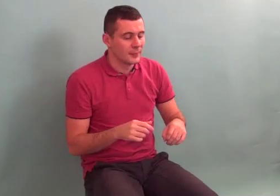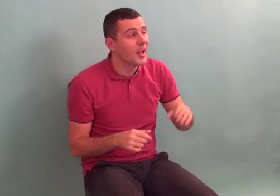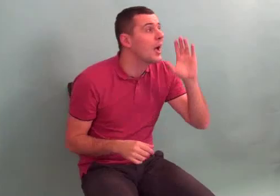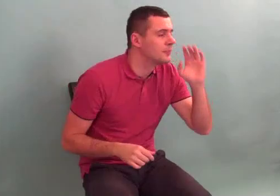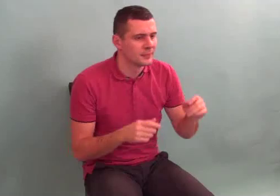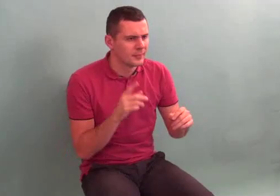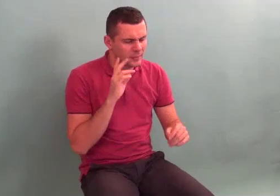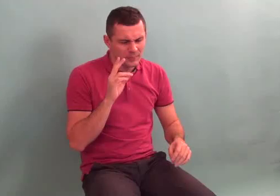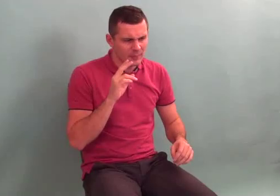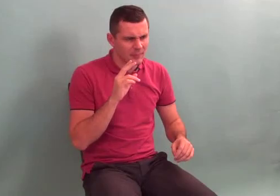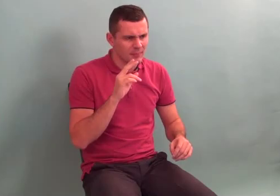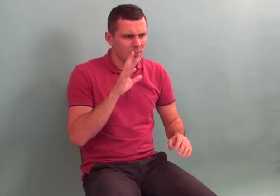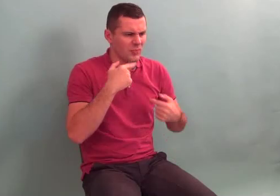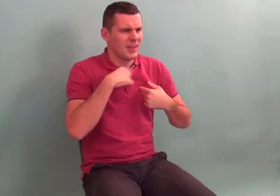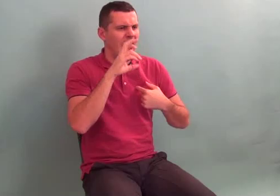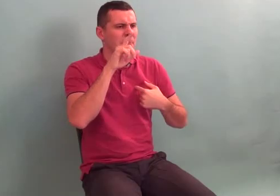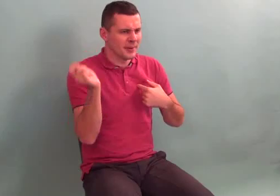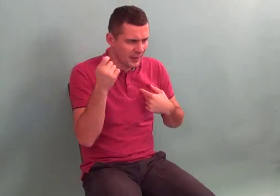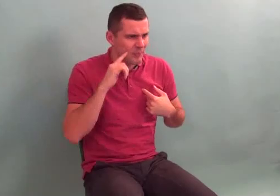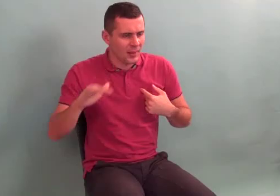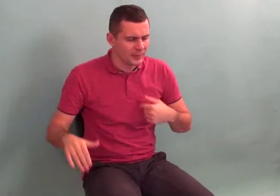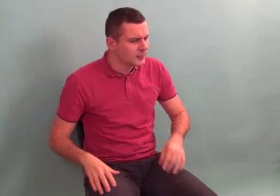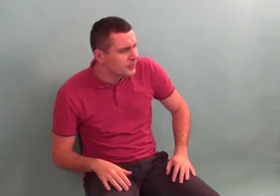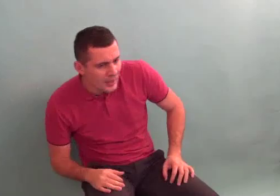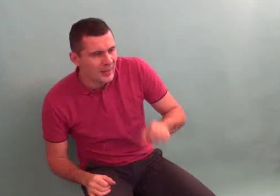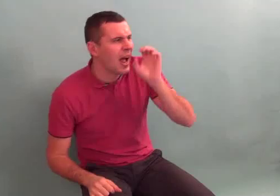Chłopiec krzyknął Chaplinowi do ucha.